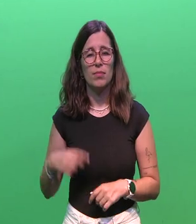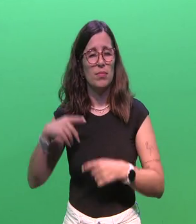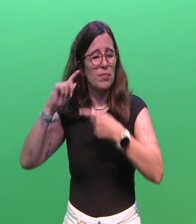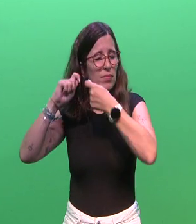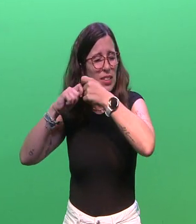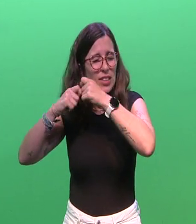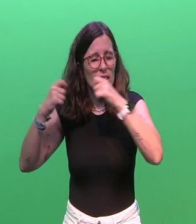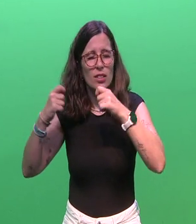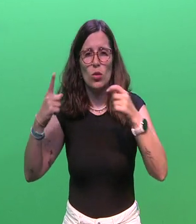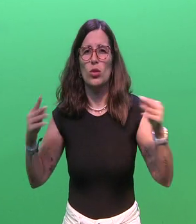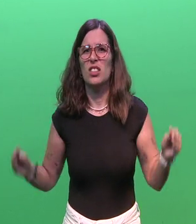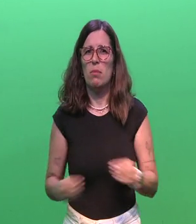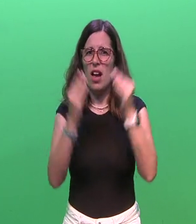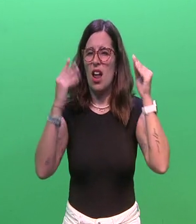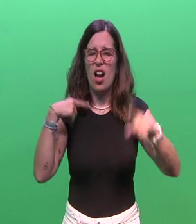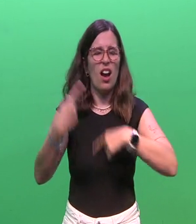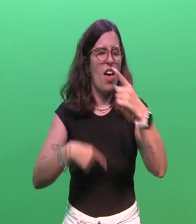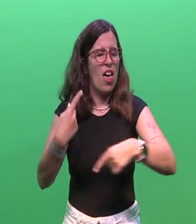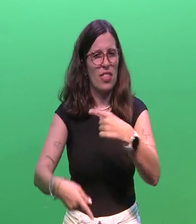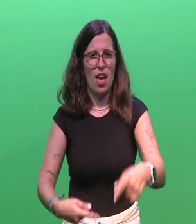Sento un dolor molt intens, ja fa una setmana, cada dia.